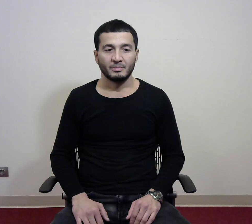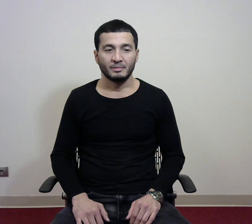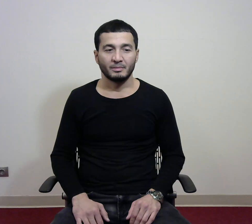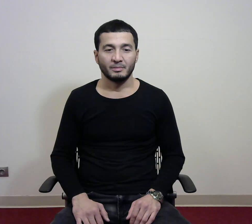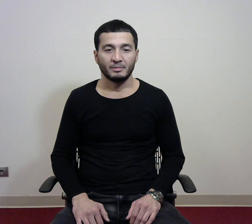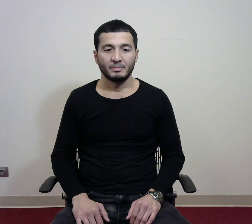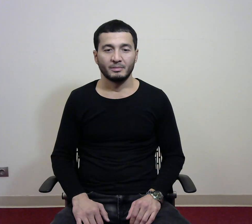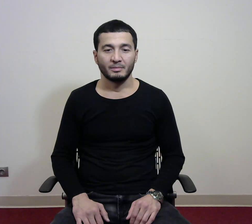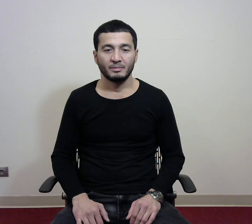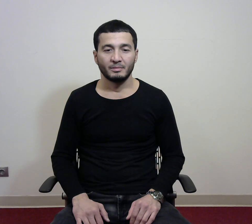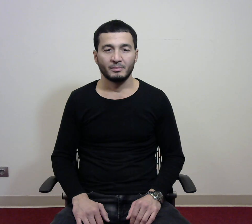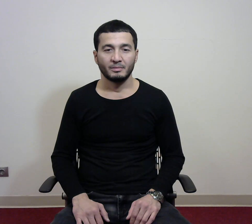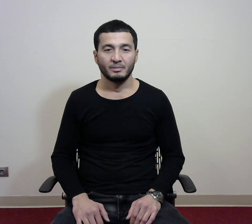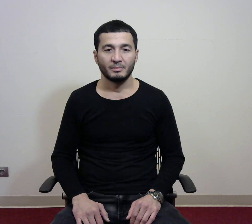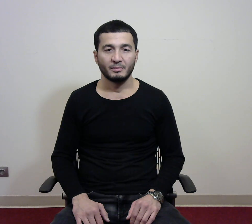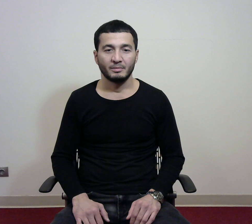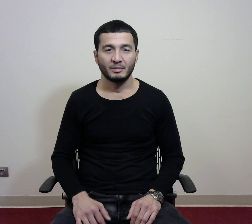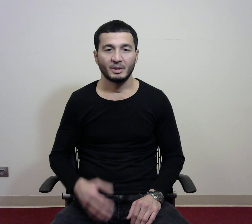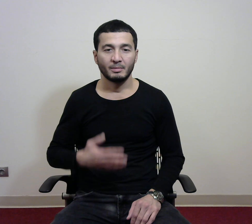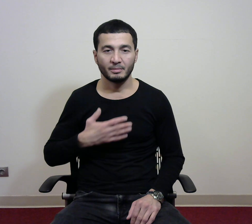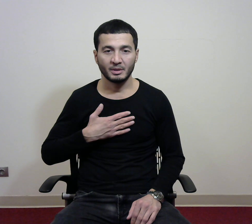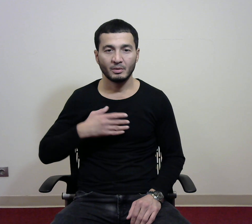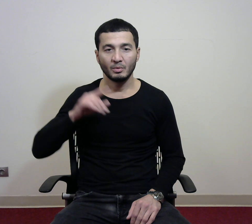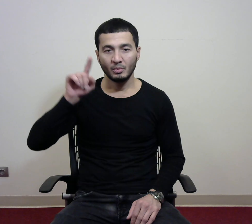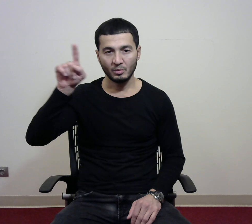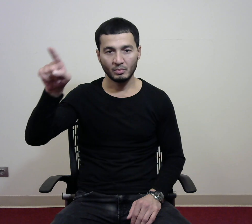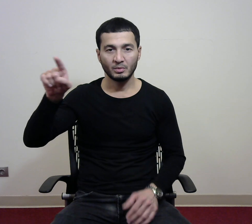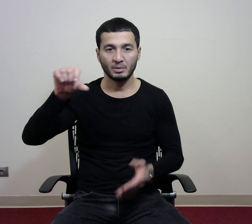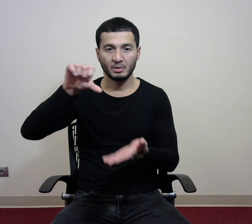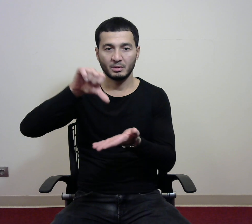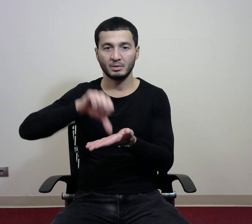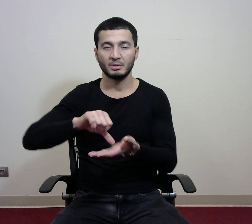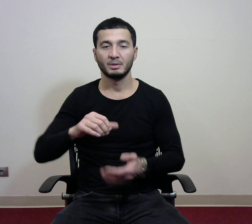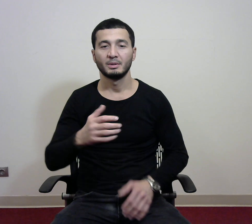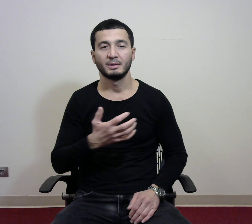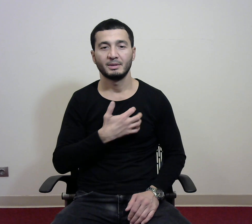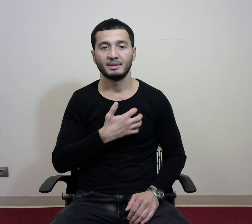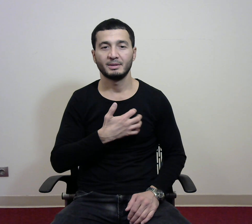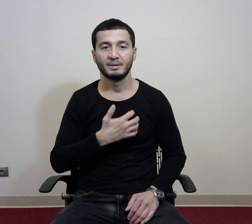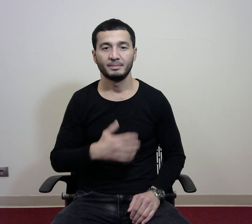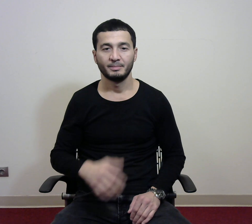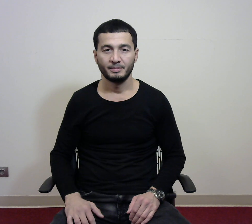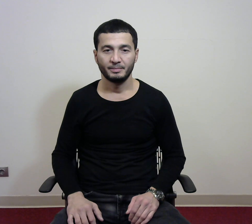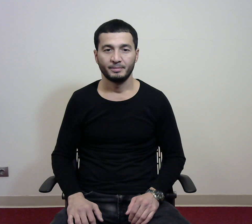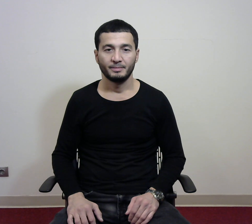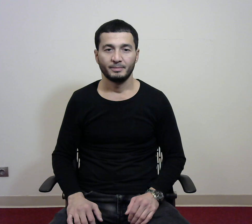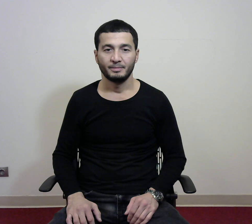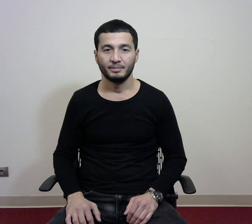Mən orda olmaq istəyərdim